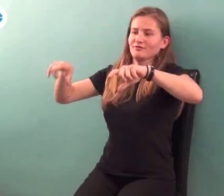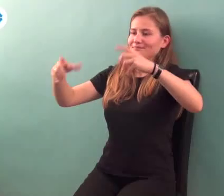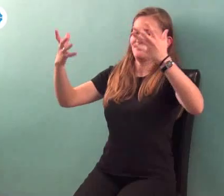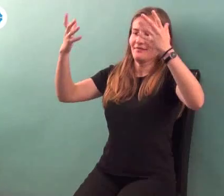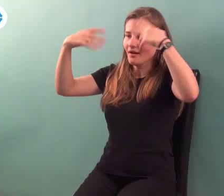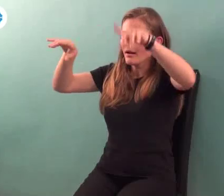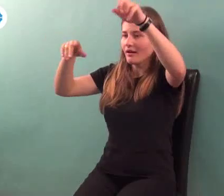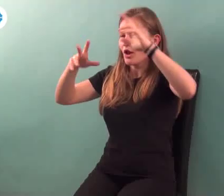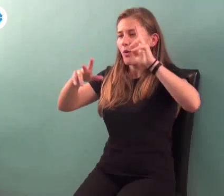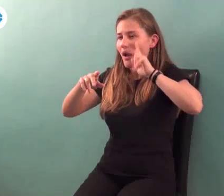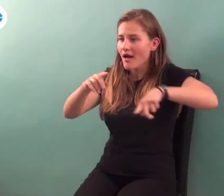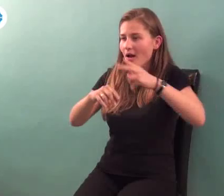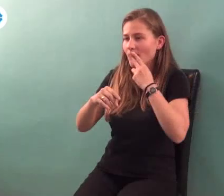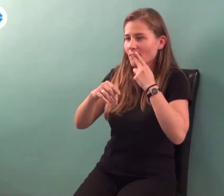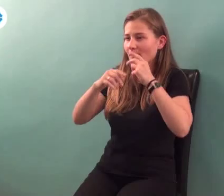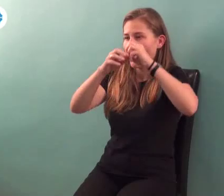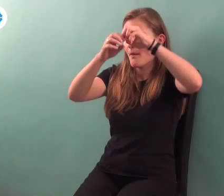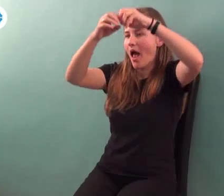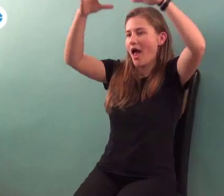Okazało się, że ktoś z głuchych zapalił papierosa i czujnik dymu wyczuł dym.